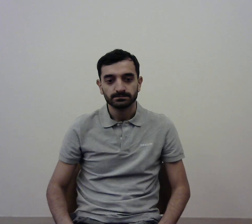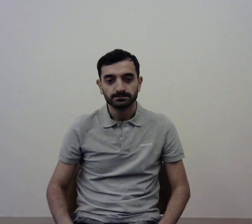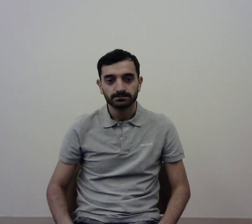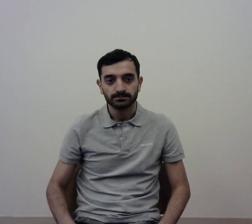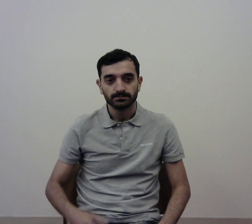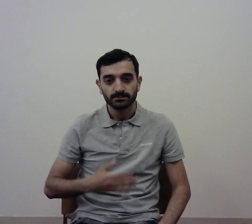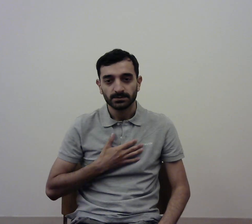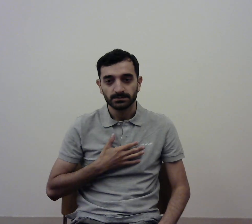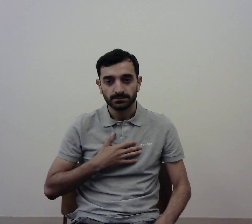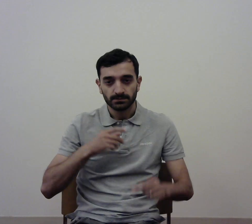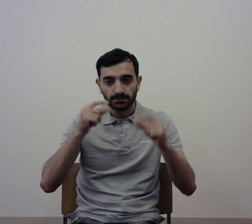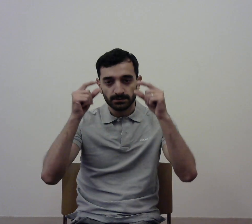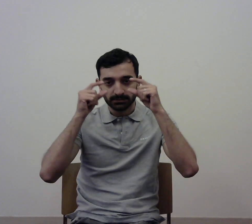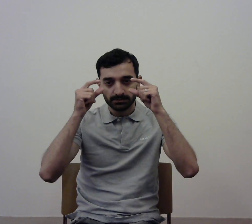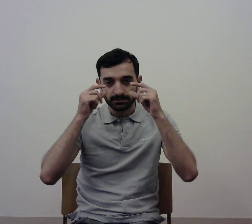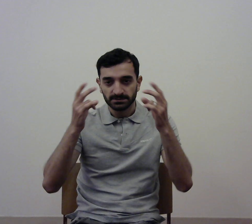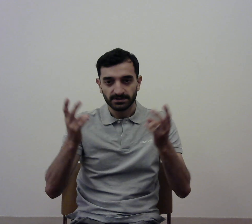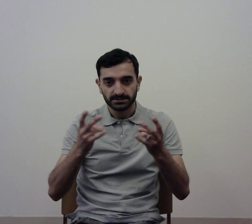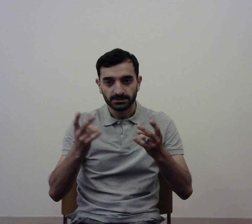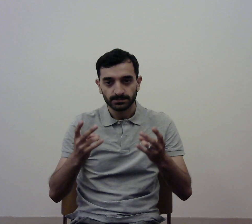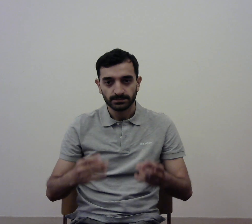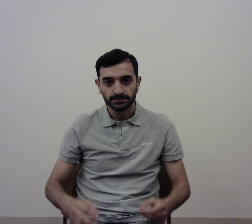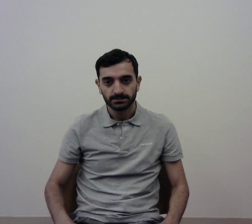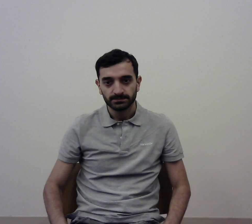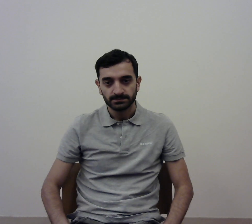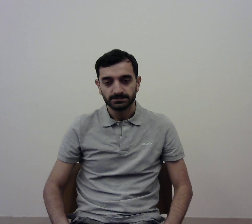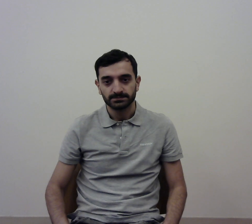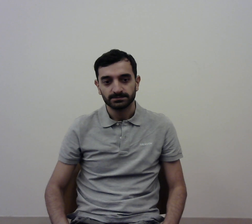Mənə eynək lazımdır